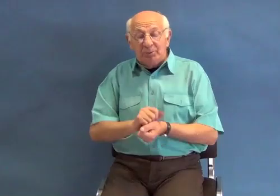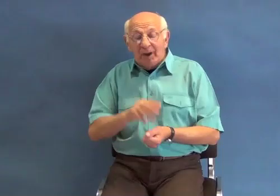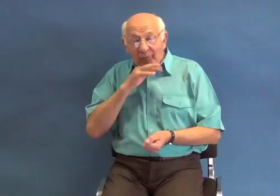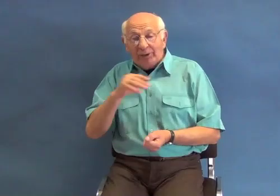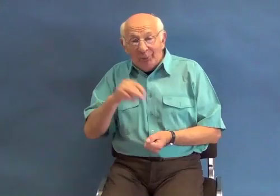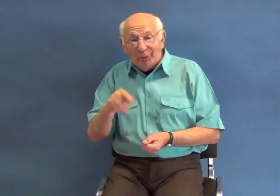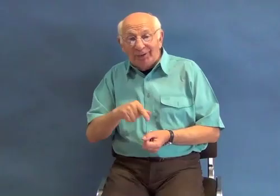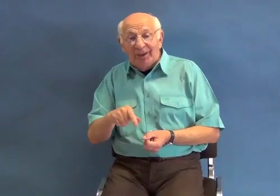Może woda jest zimna.